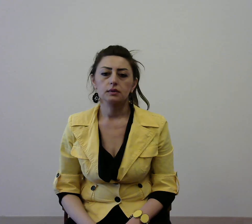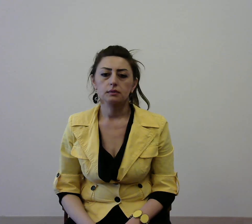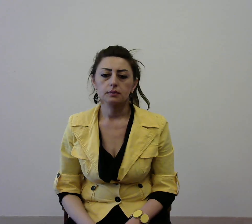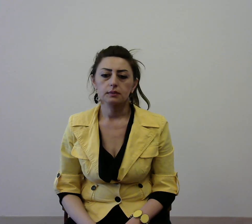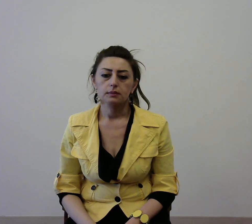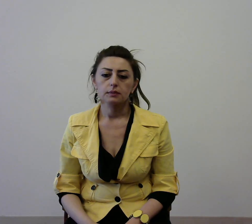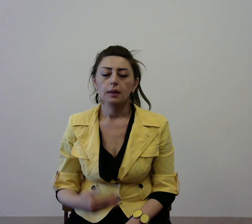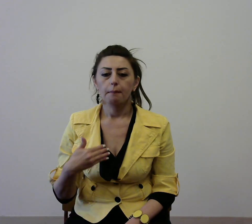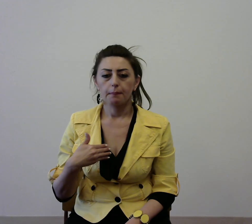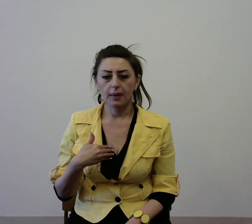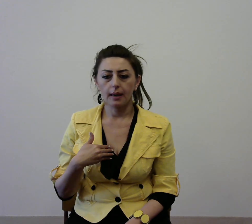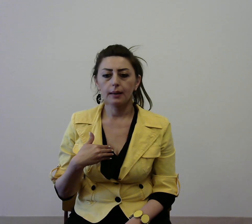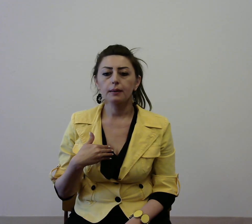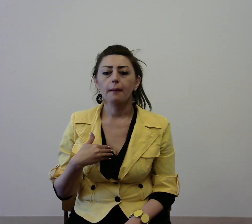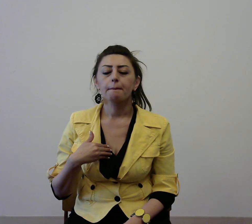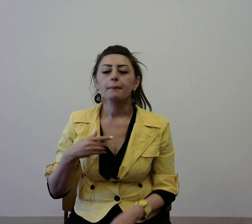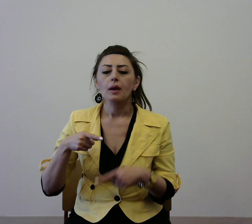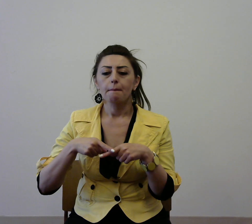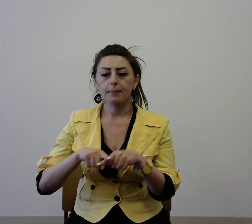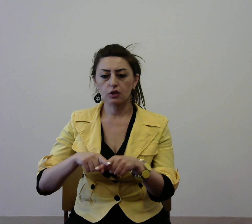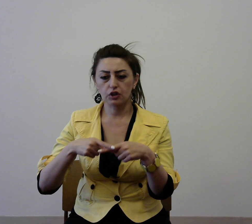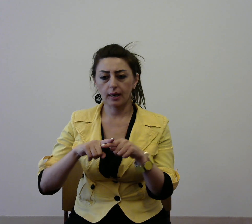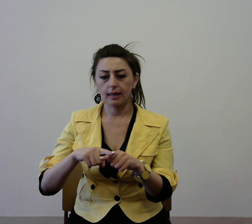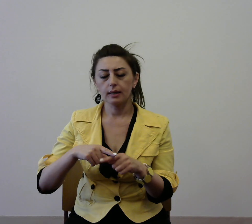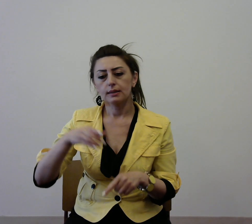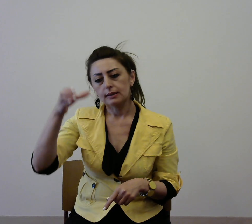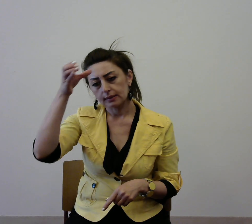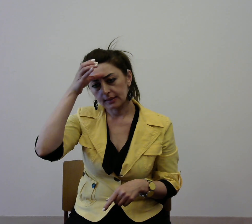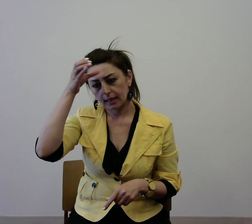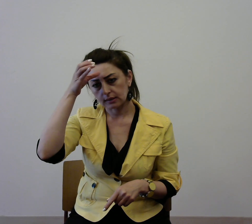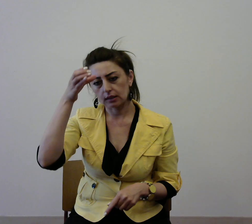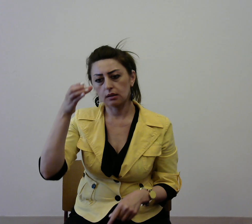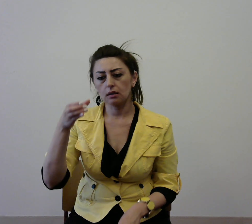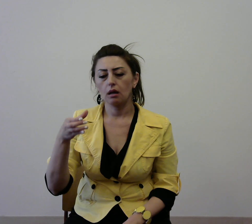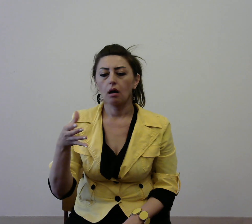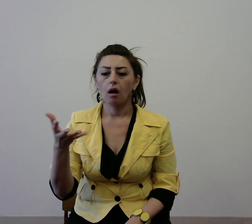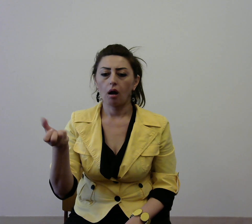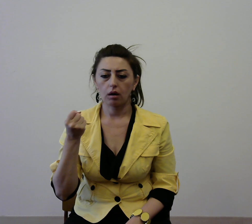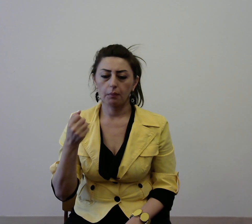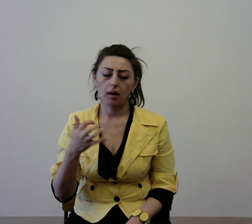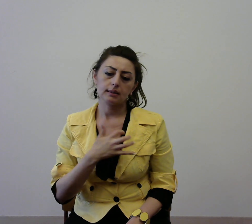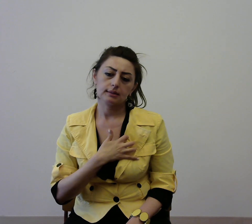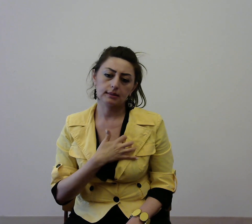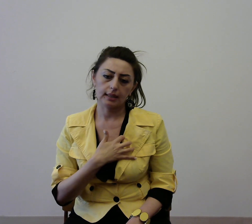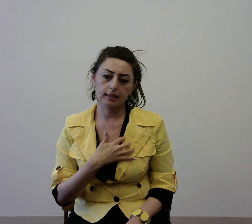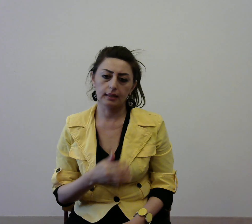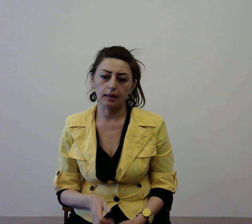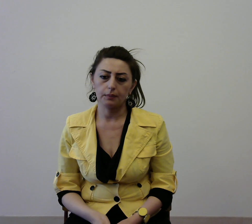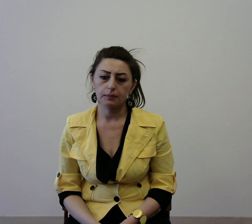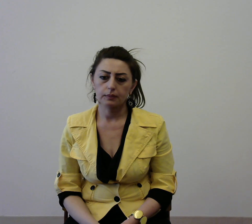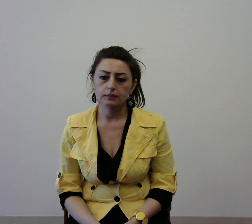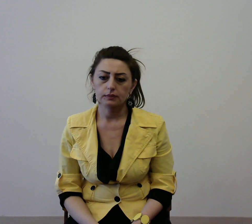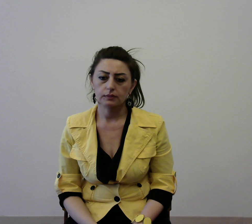Mən peşə təhsili almaq istəyirəm